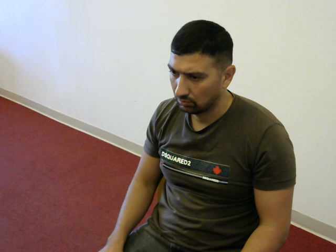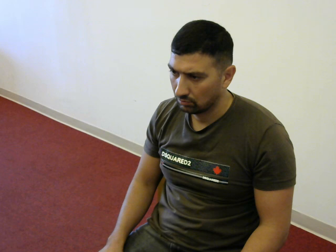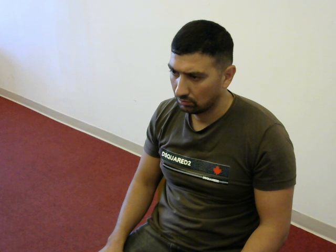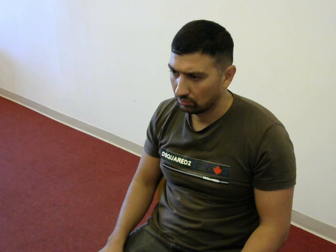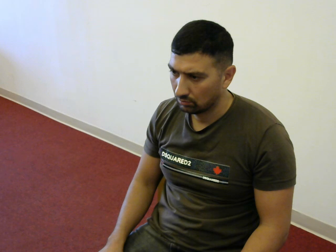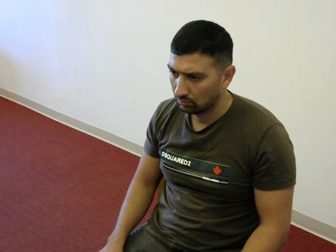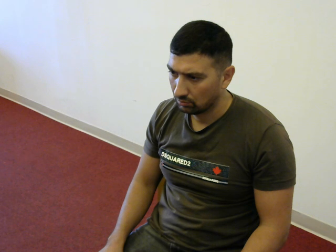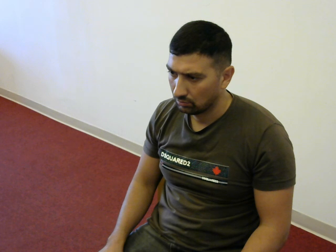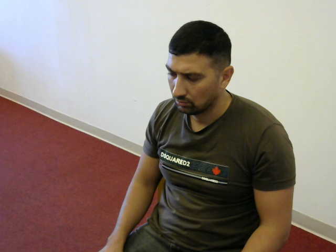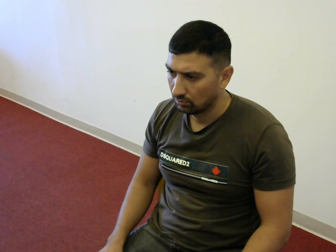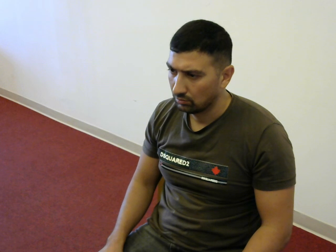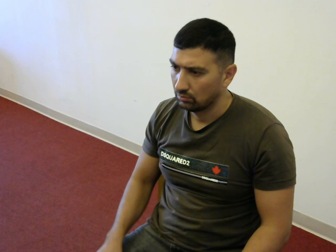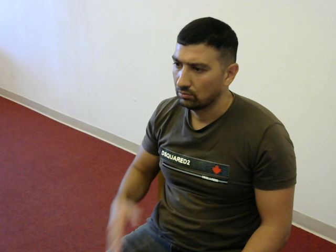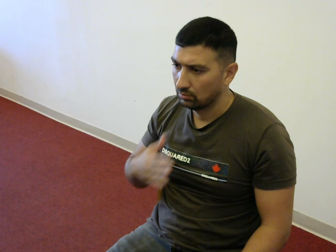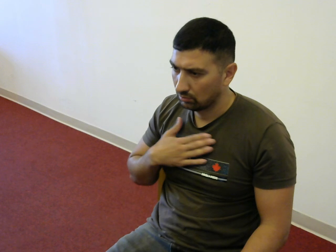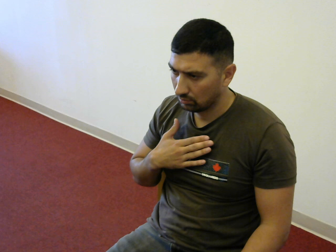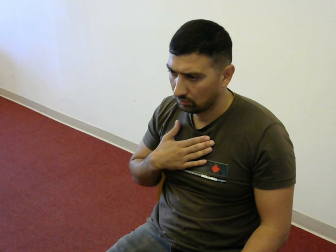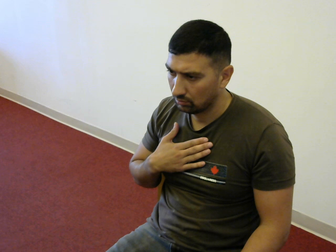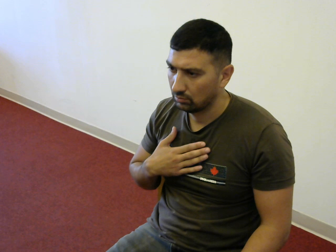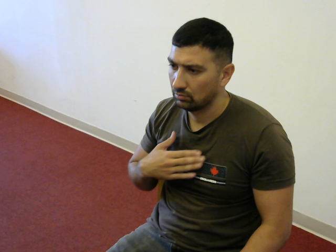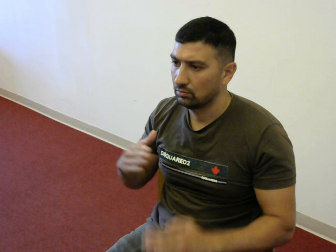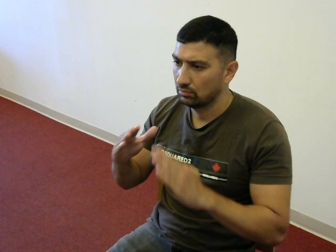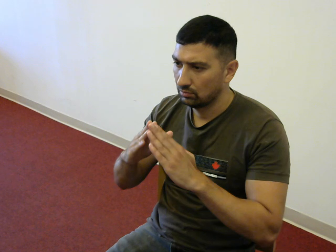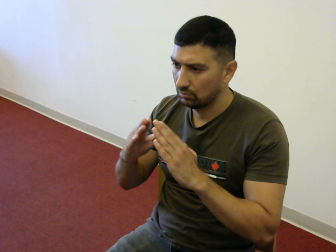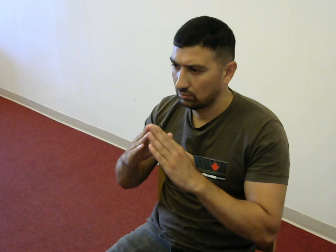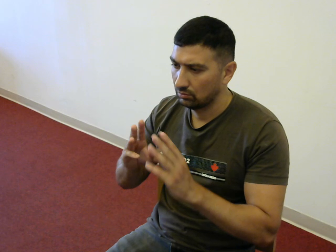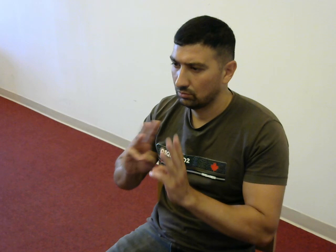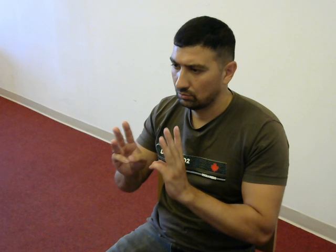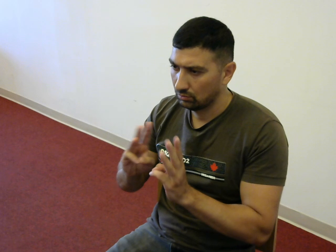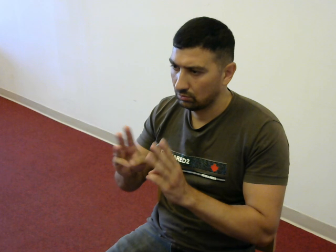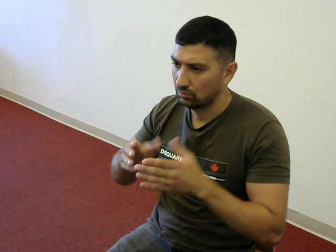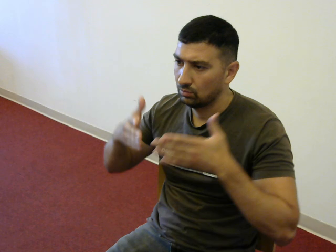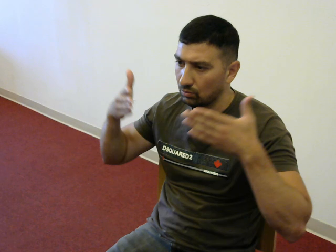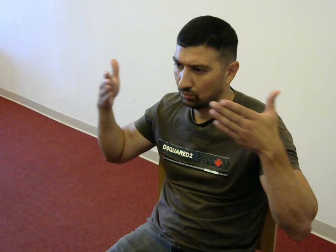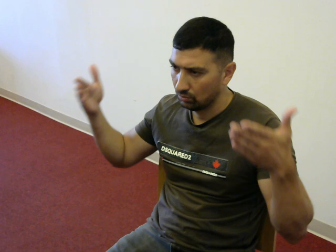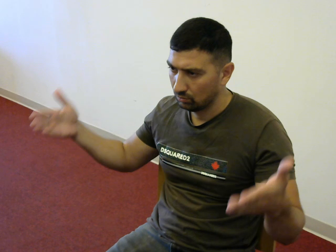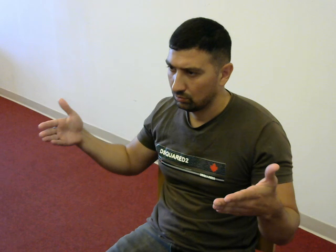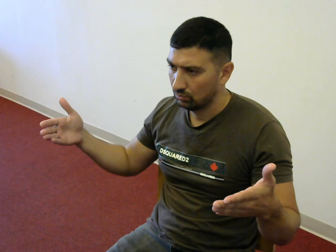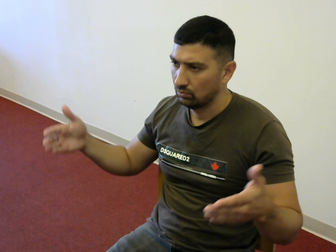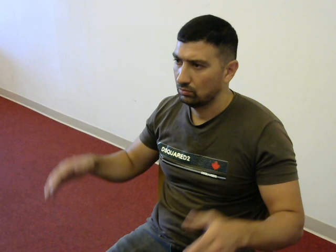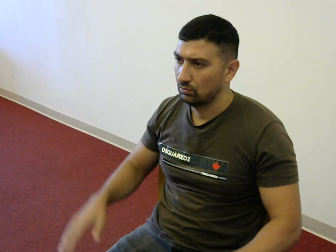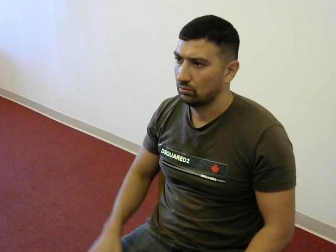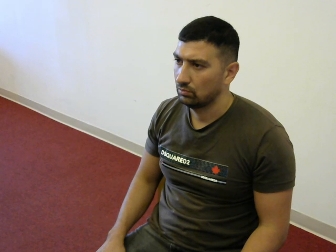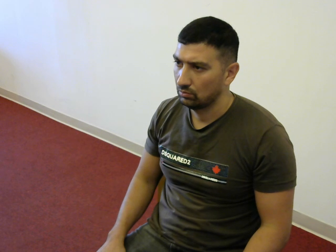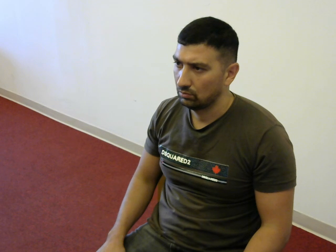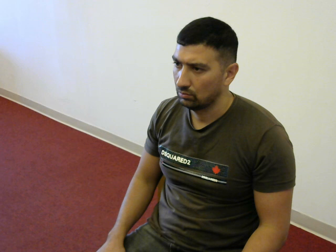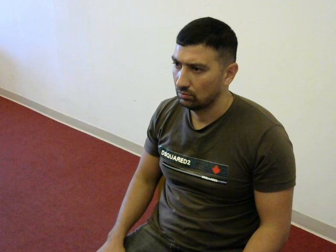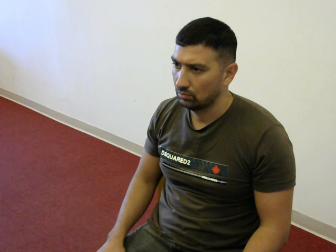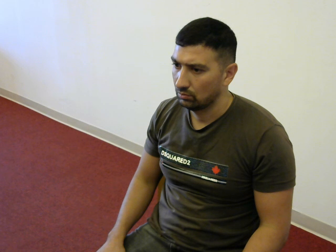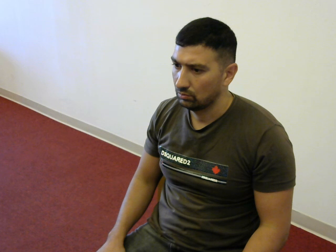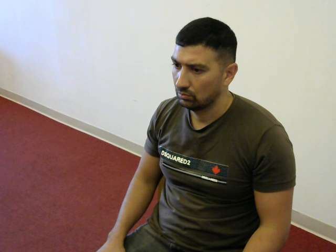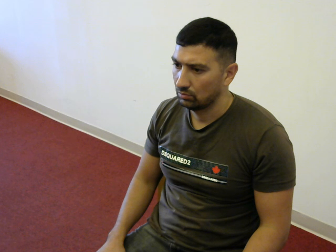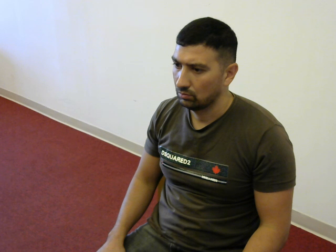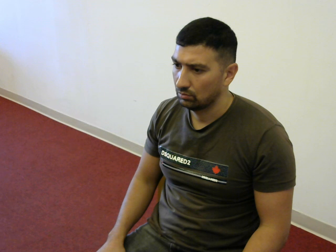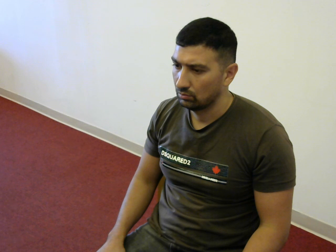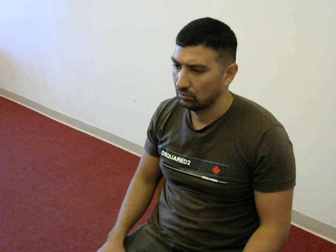Mənim evimin mətbəxi genişdir